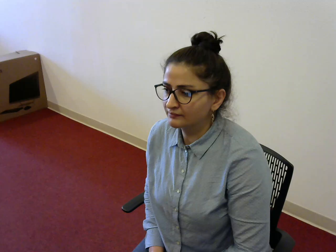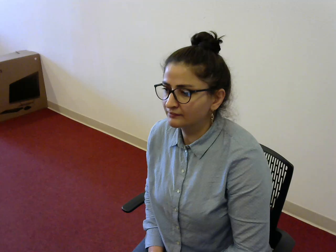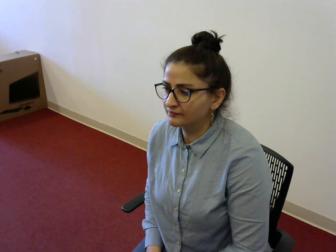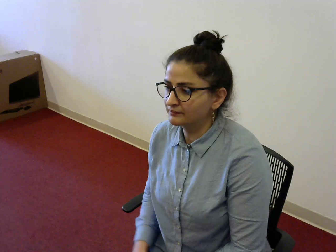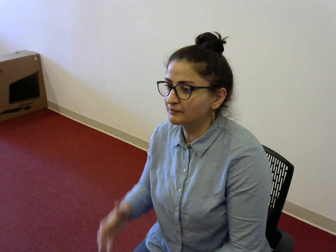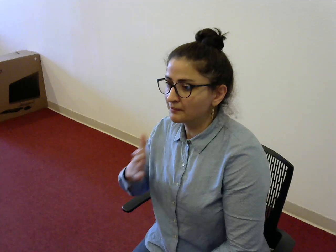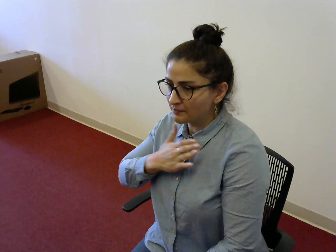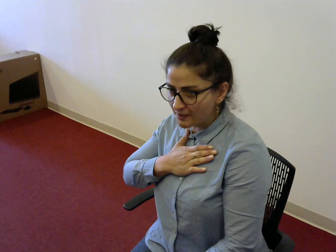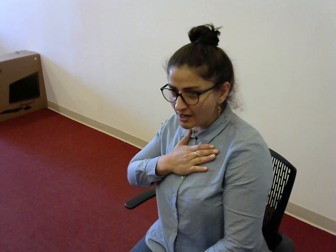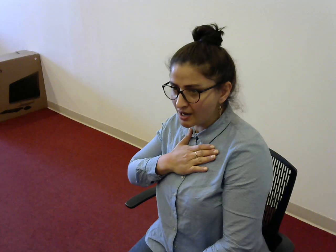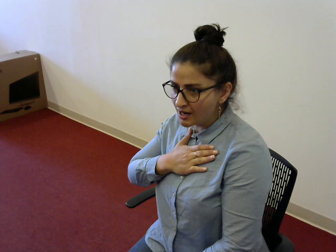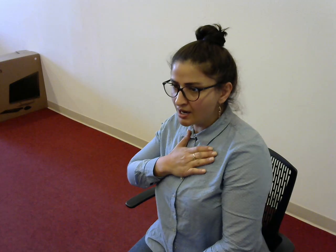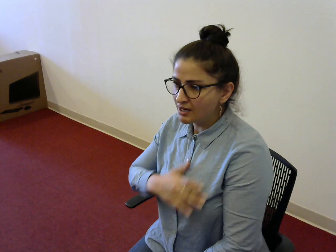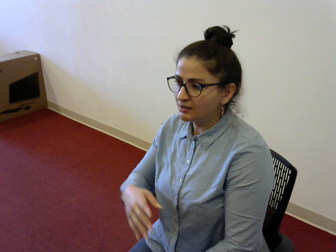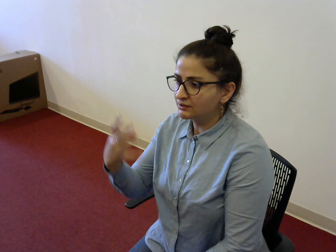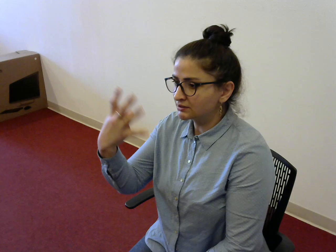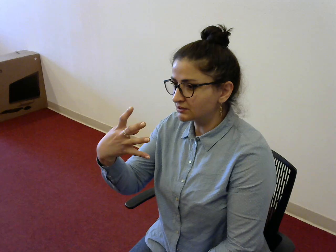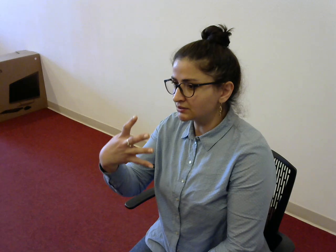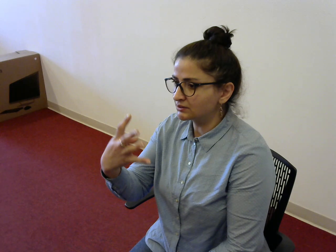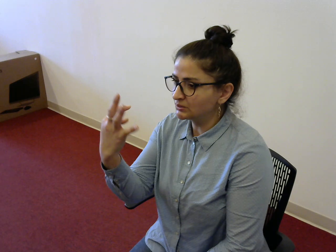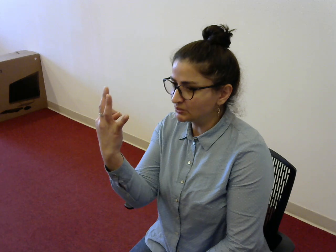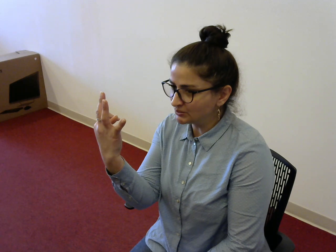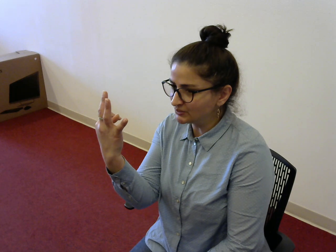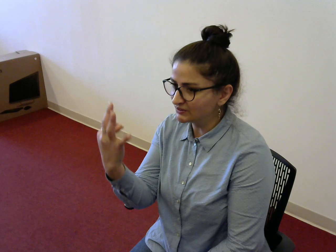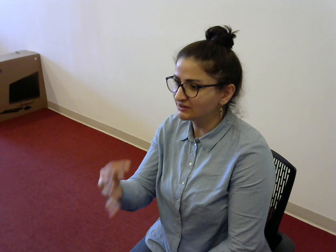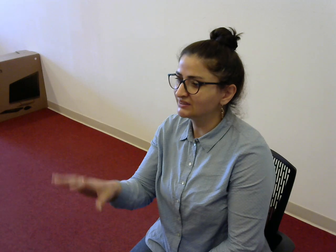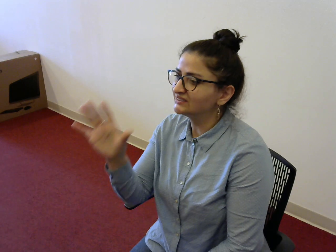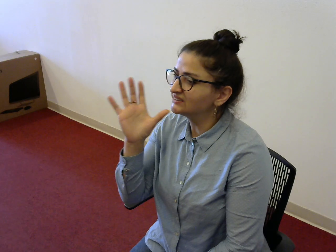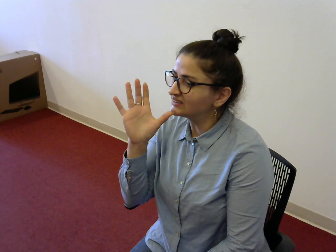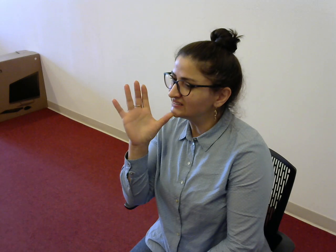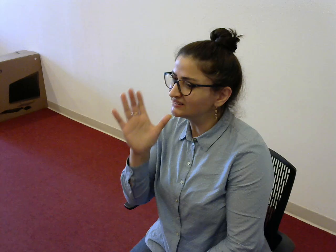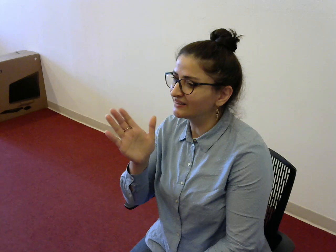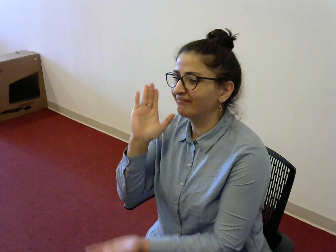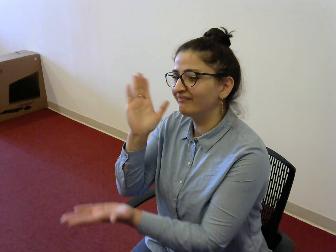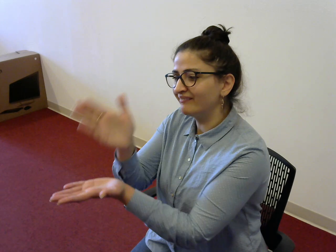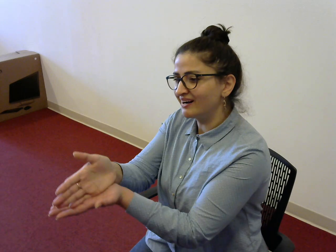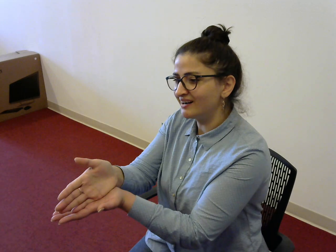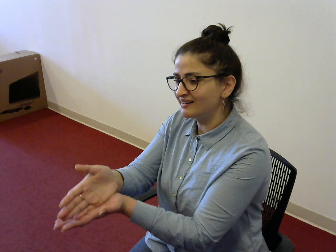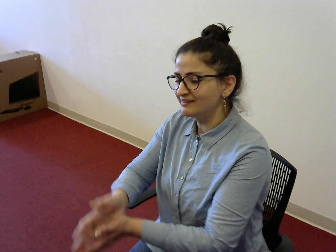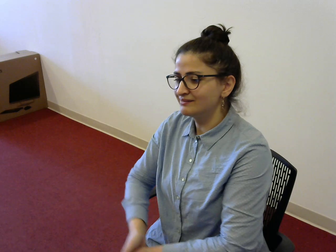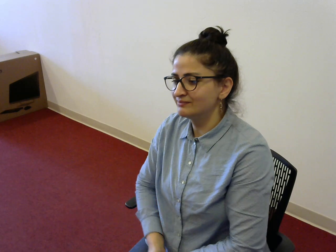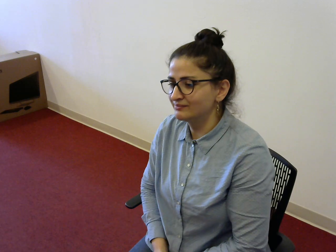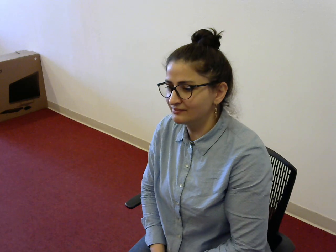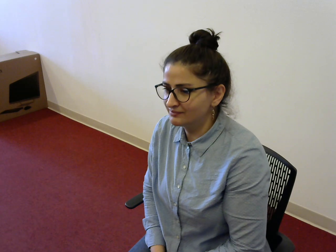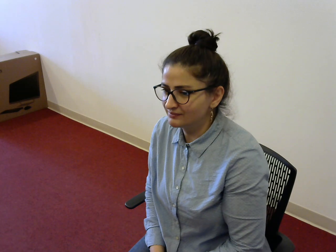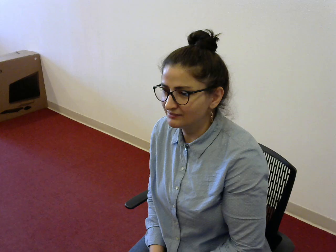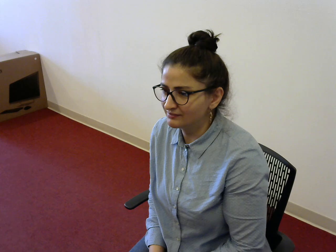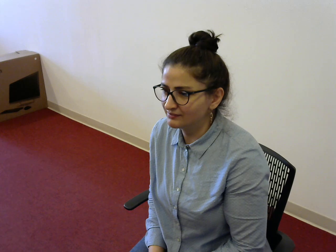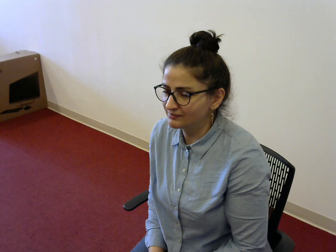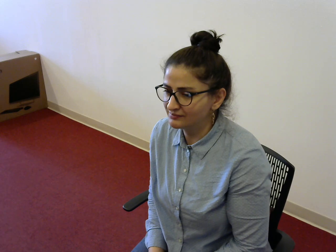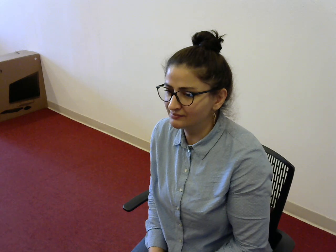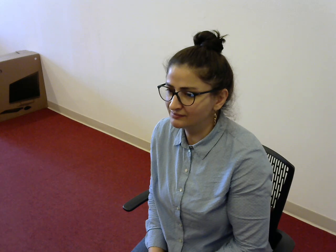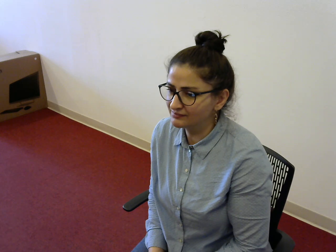Mənim 43 yaşım var